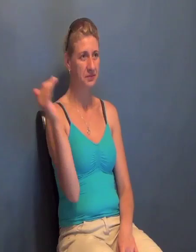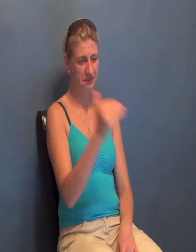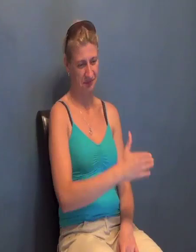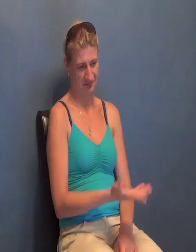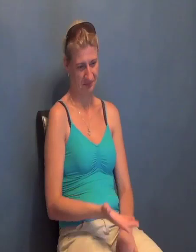Nadjeżdża.